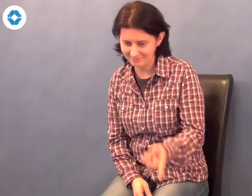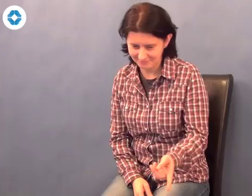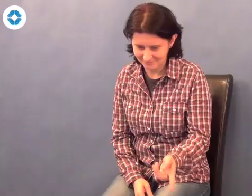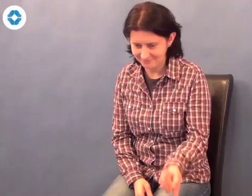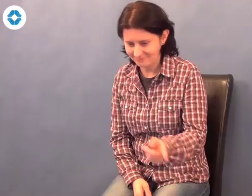Potem to.